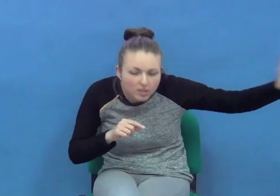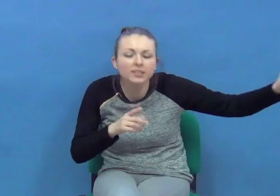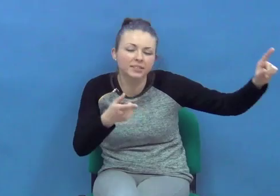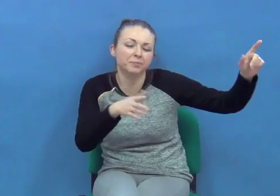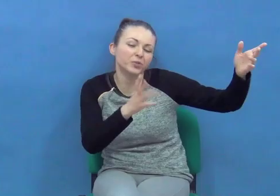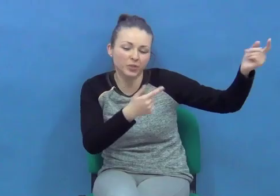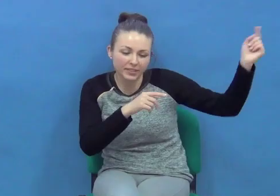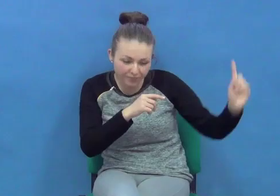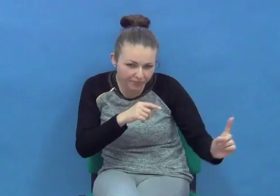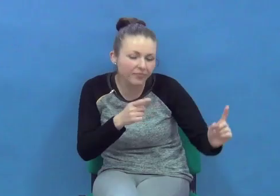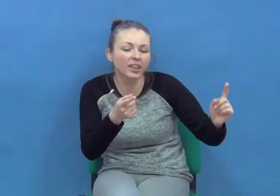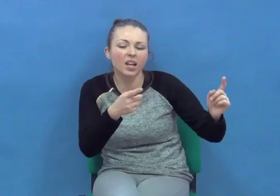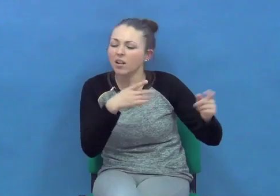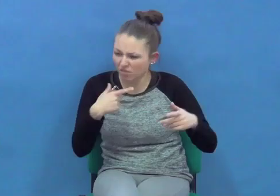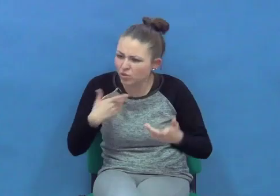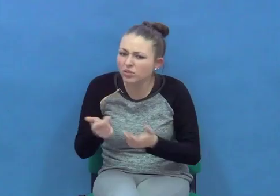Kiedy on zszedł zapytał pozostałych co się stało?